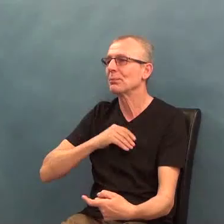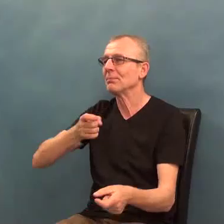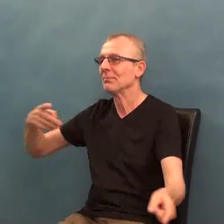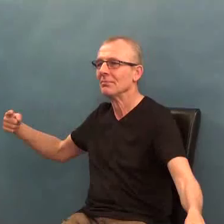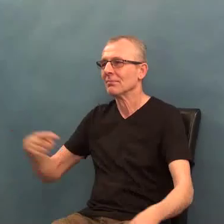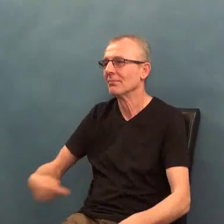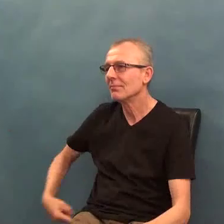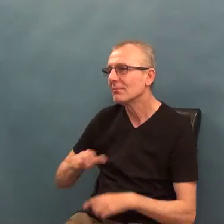Wskazówka strzela Myszce prosto w tyłek.